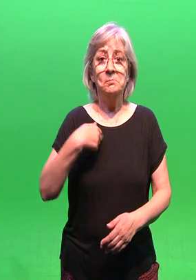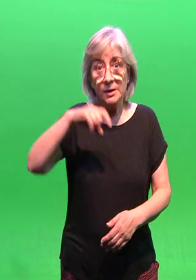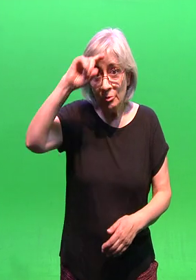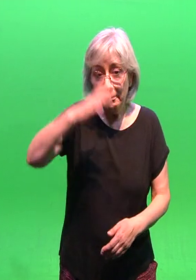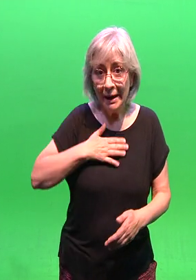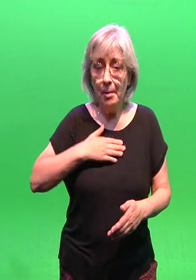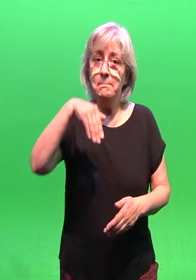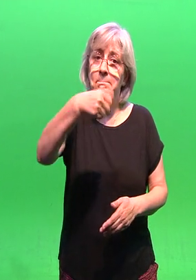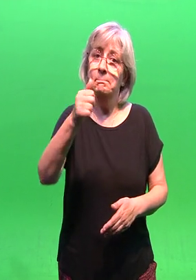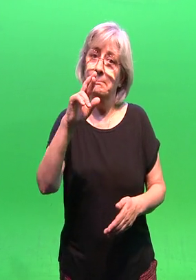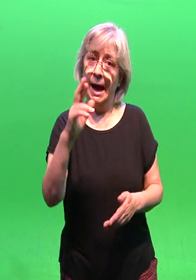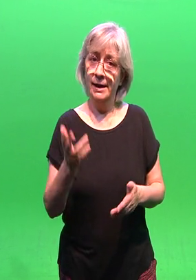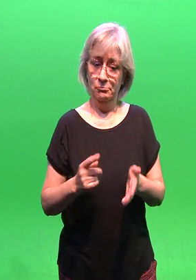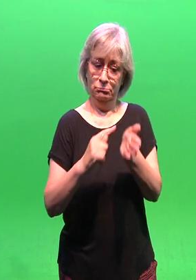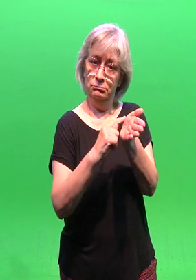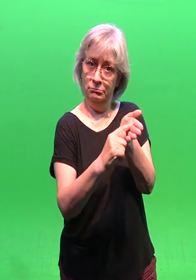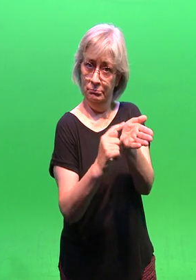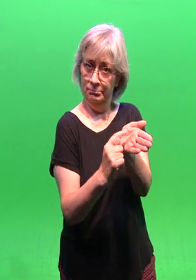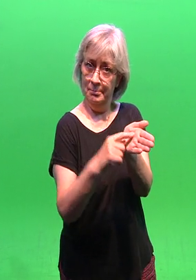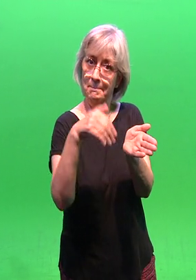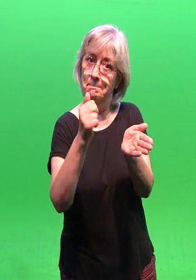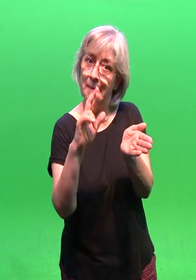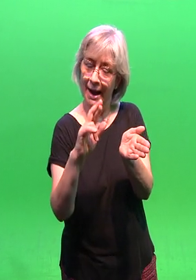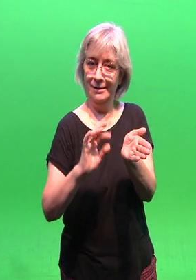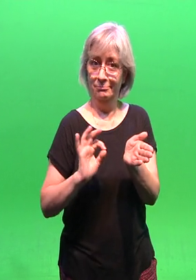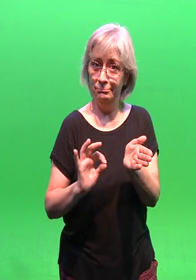Em dic Mar, mira-ho aquí, Mar.